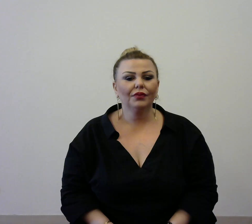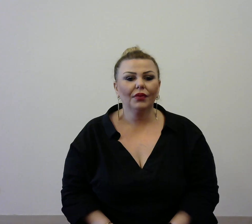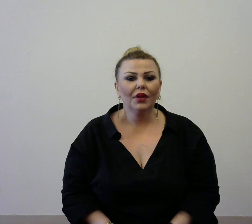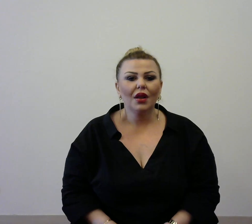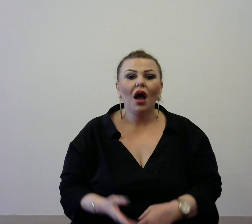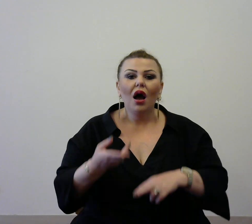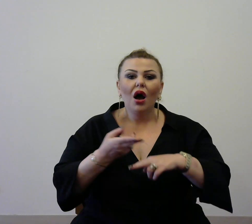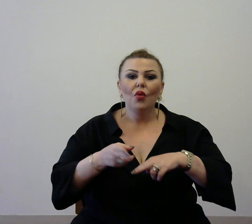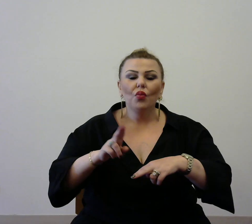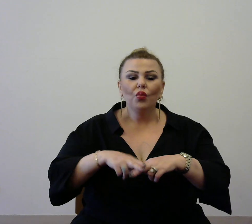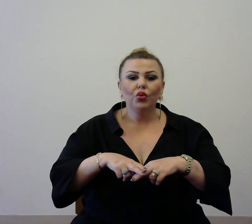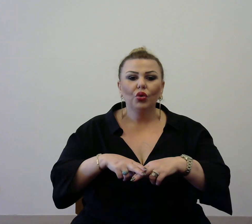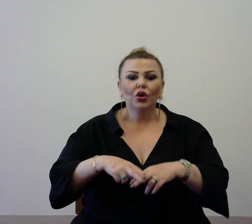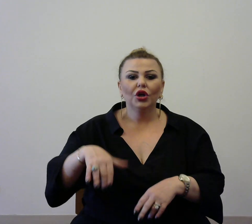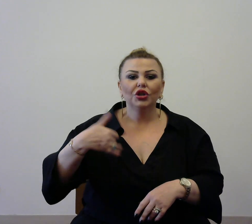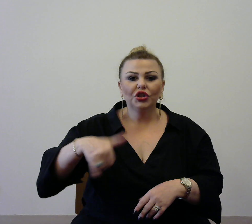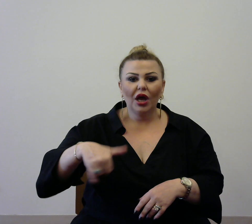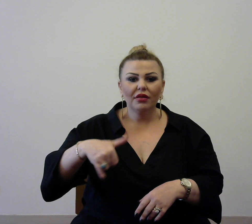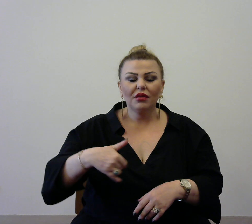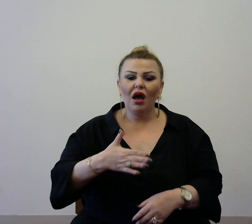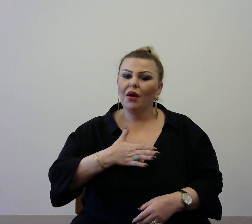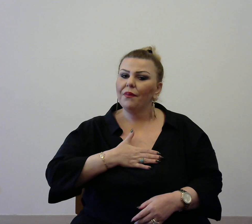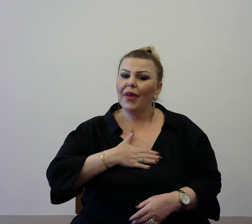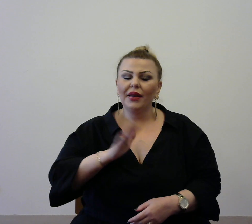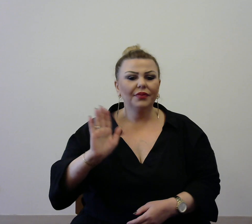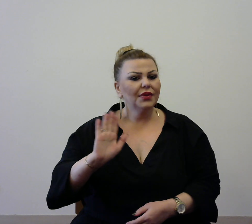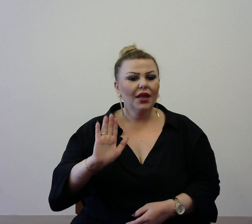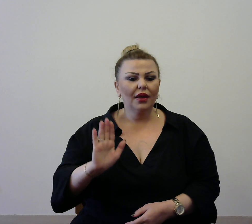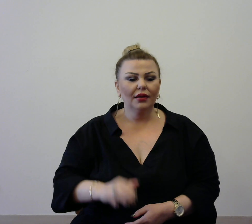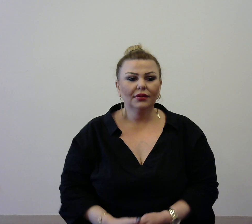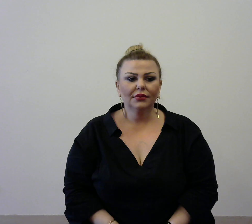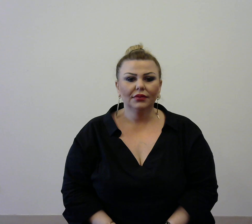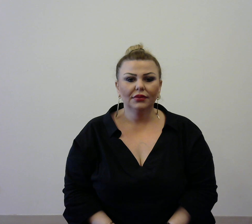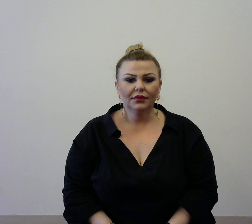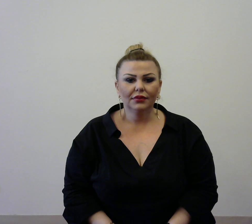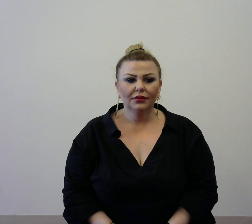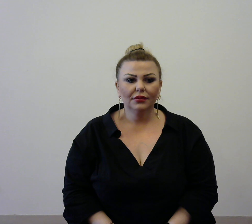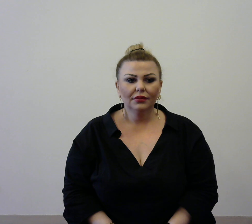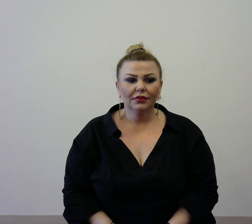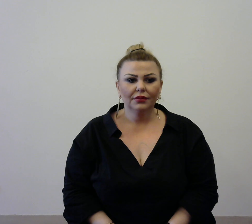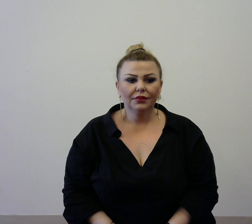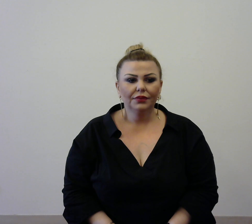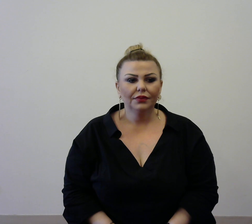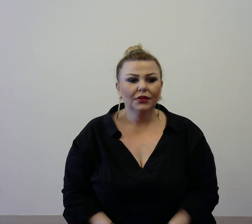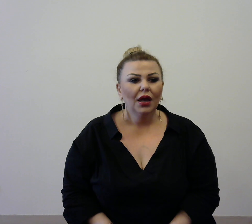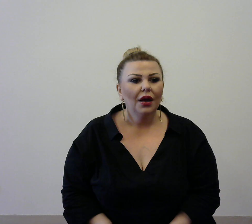Bu çanta mənim deyil